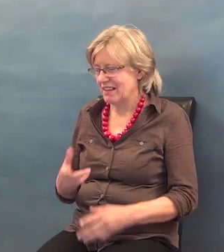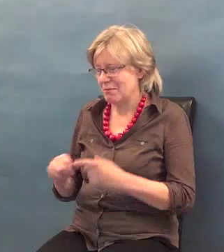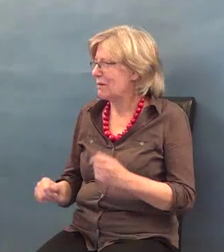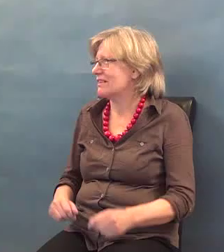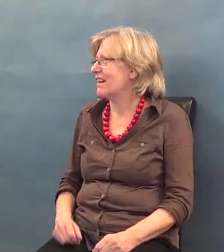Nie ma.